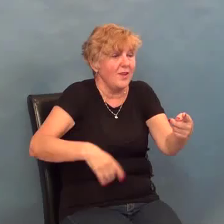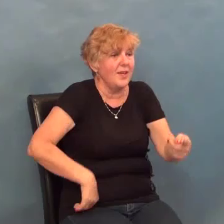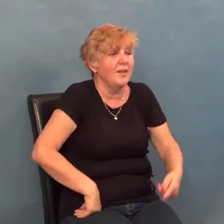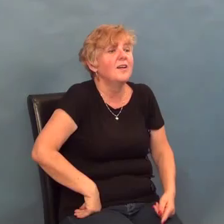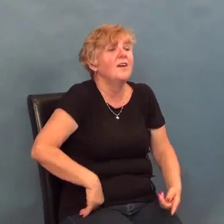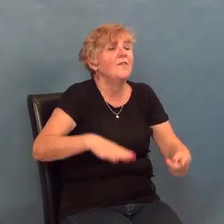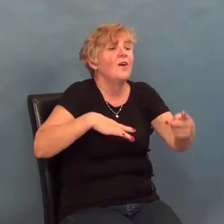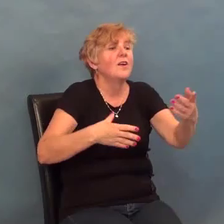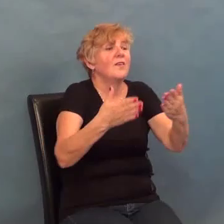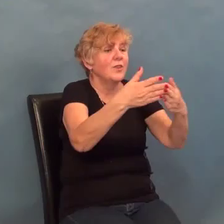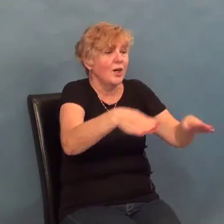Masz wolne, siedzisz w domu.